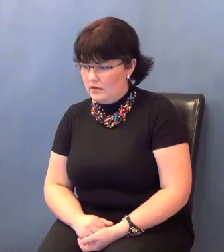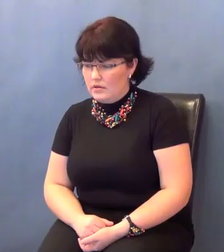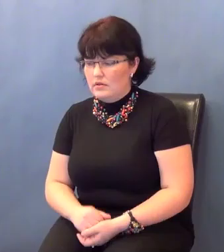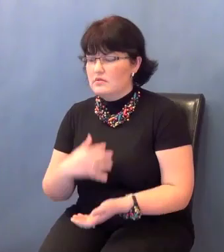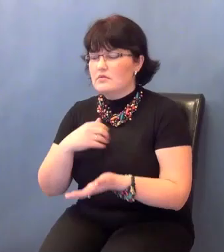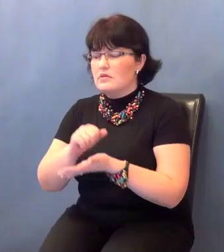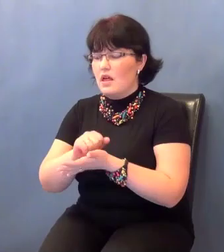Będę zajęta.